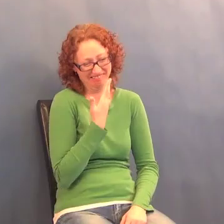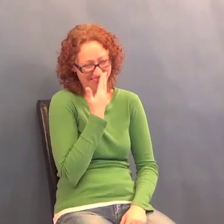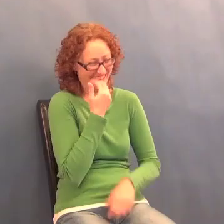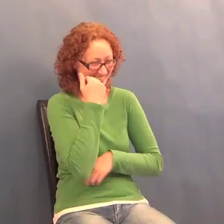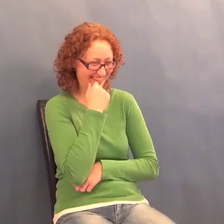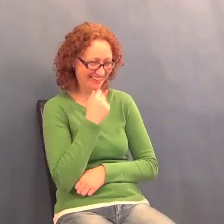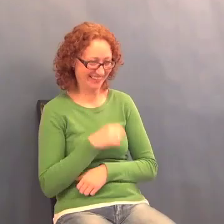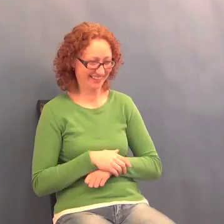Ja nie wiem.